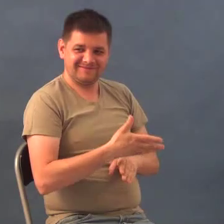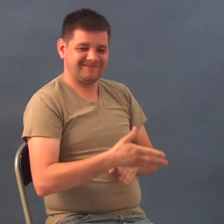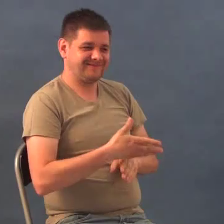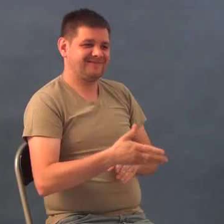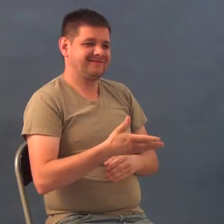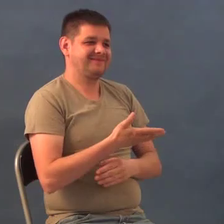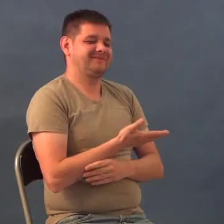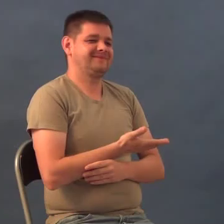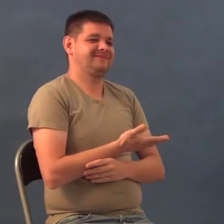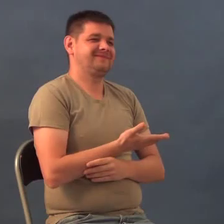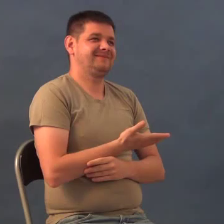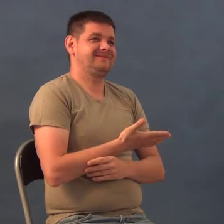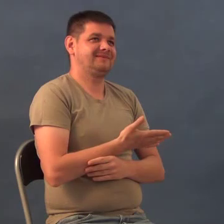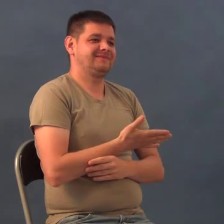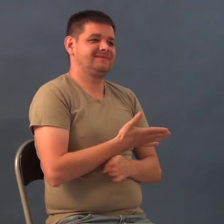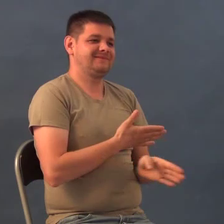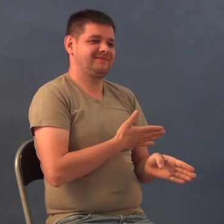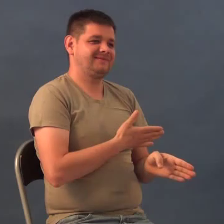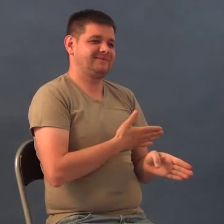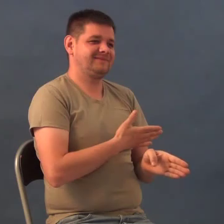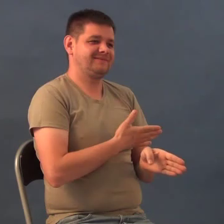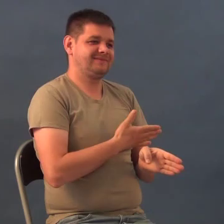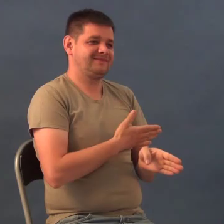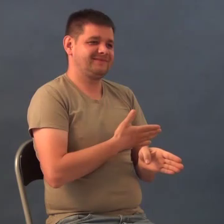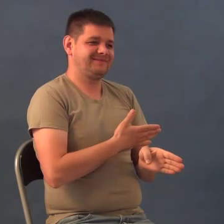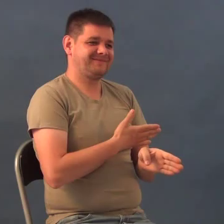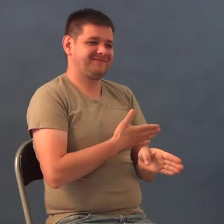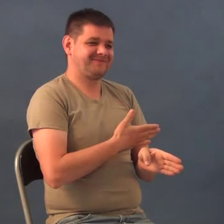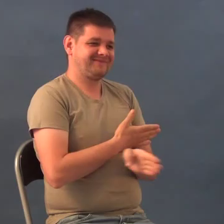Dalej?